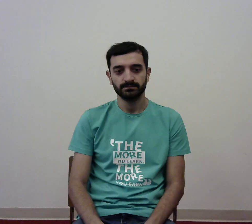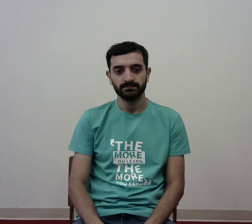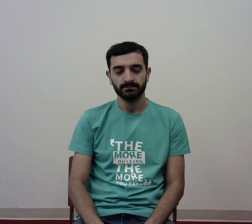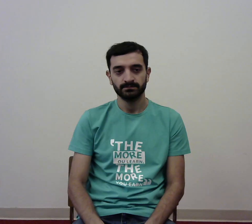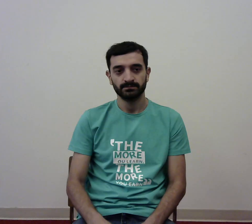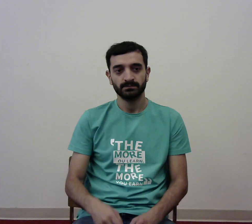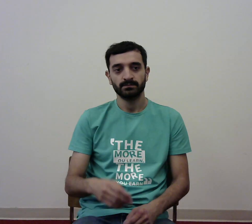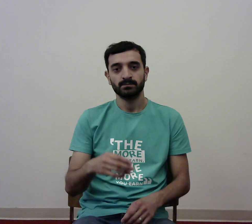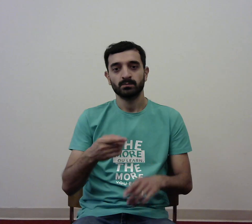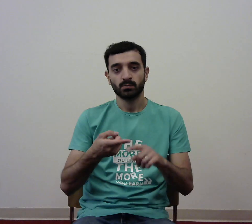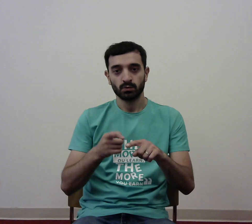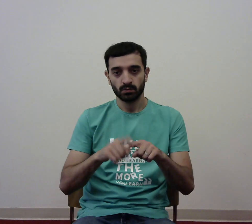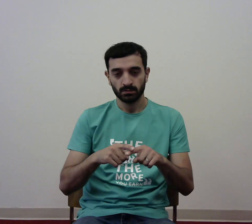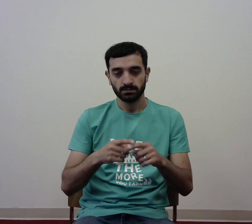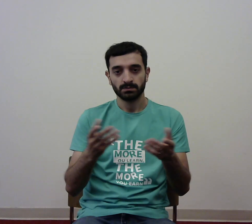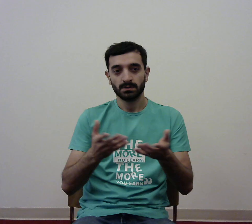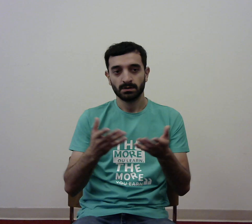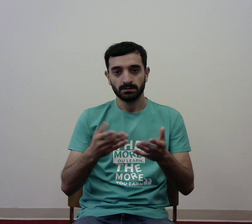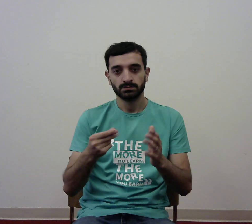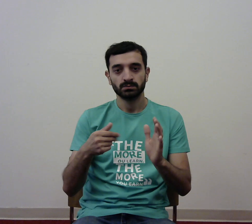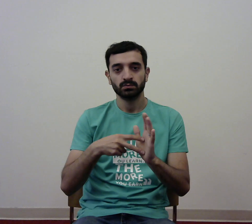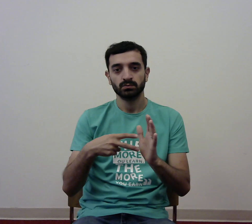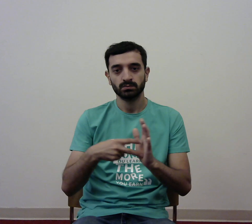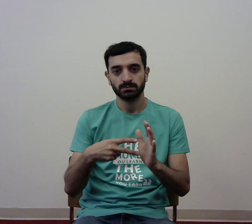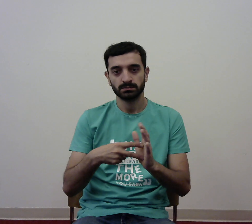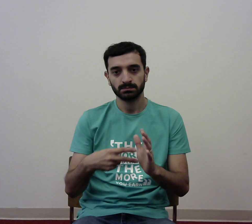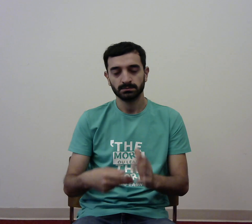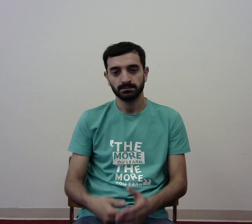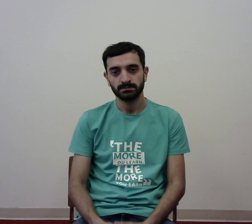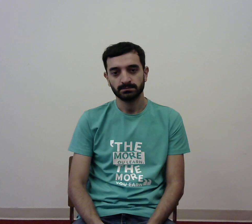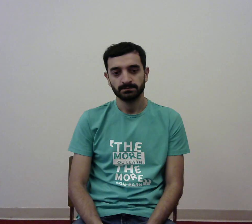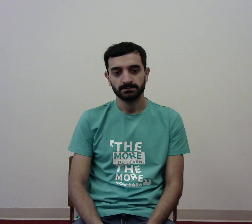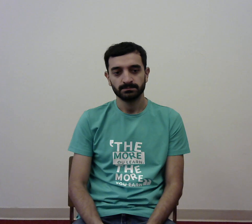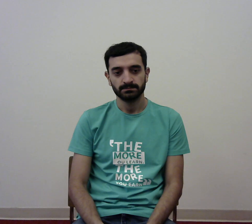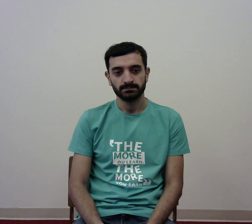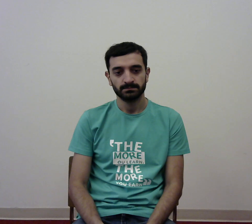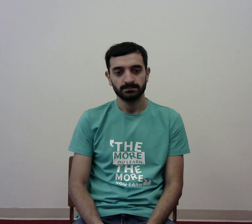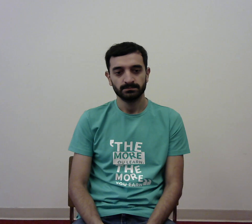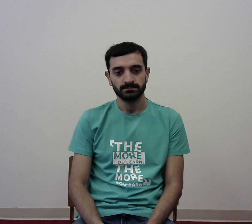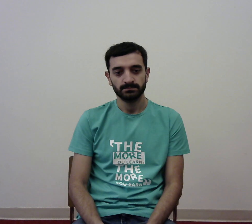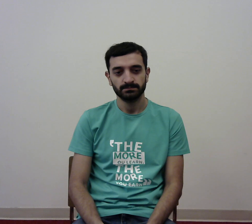Bu neçəyədir?